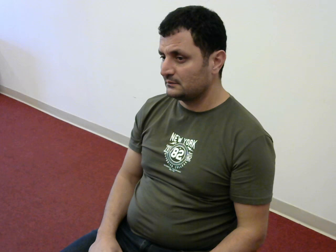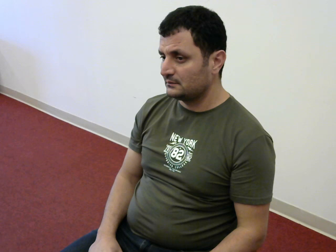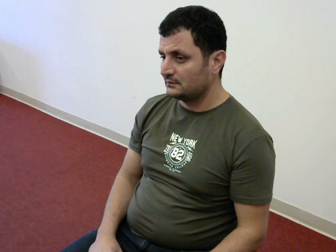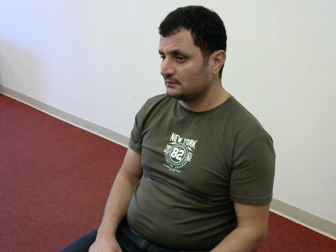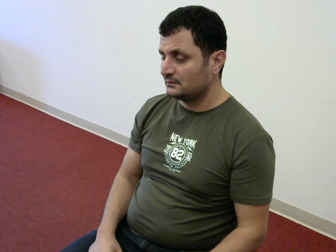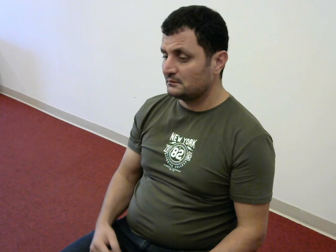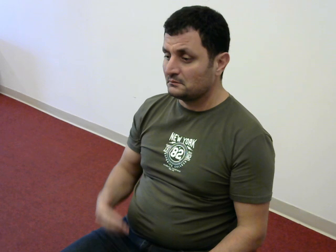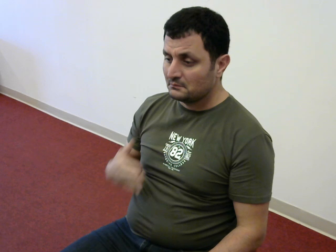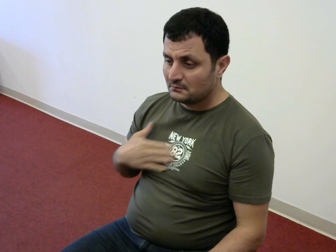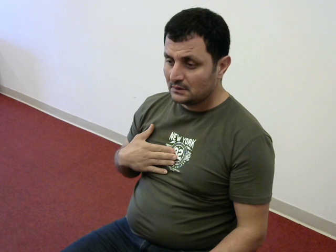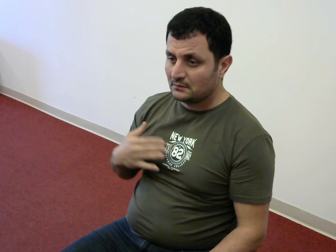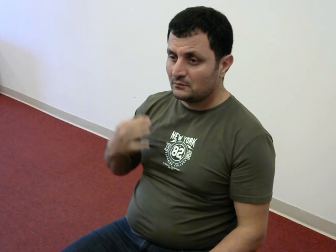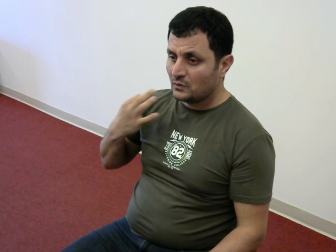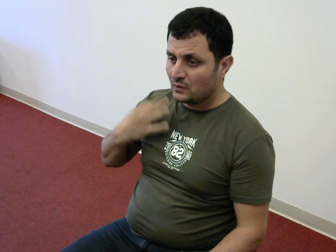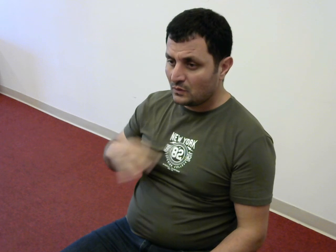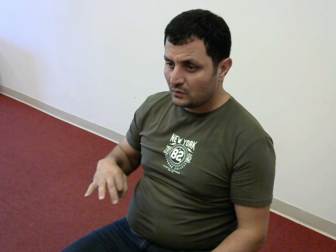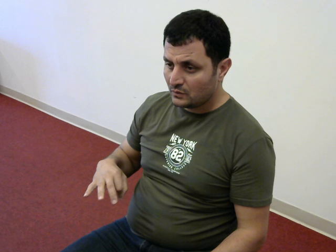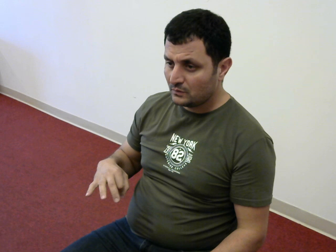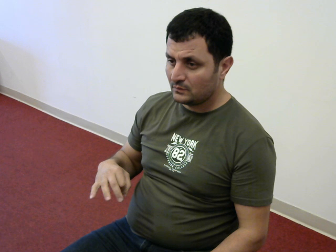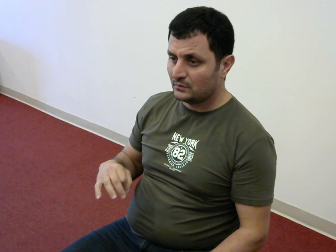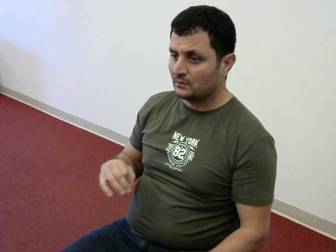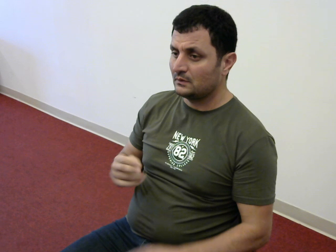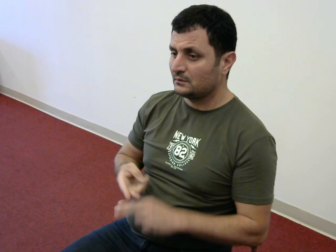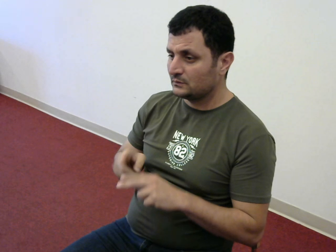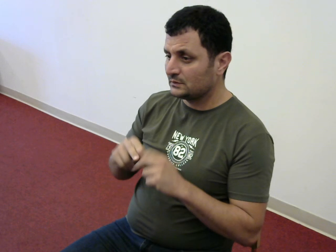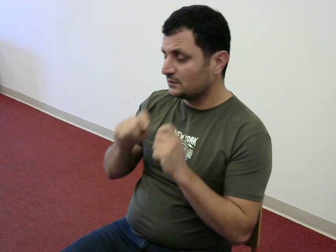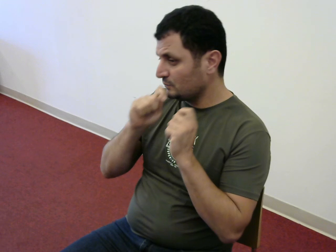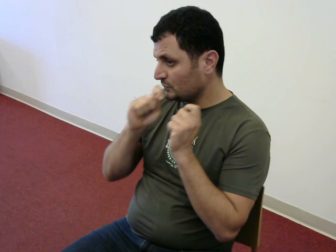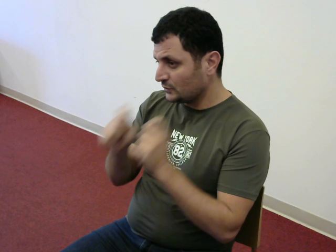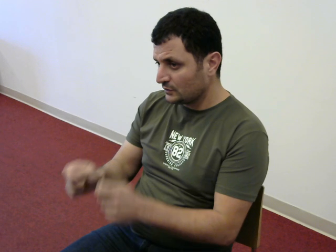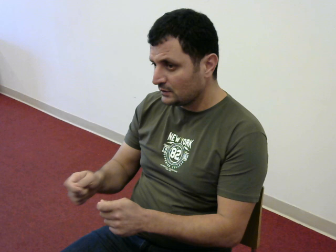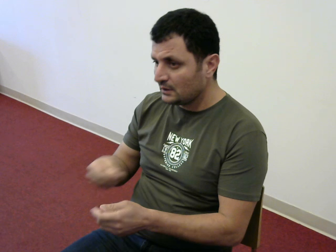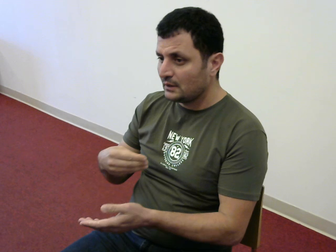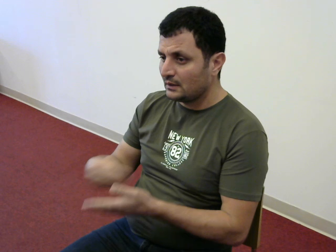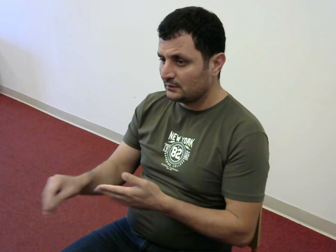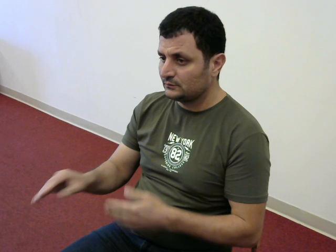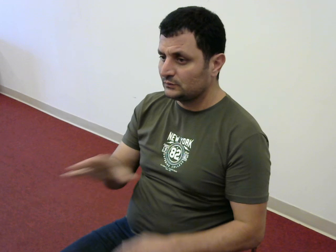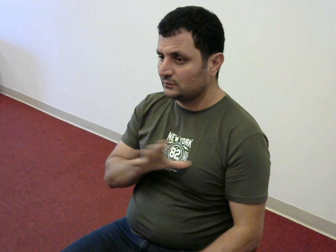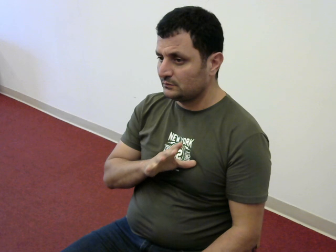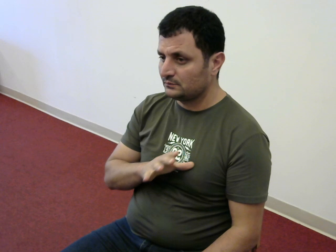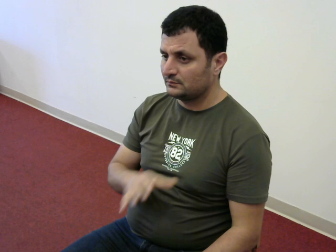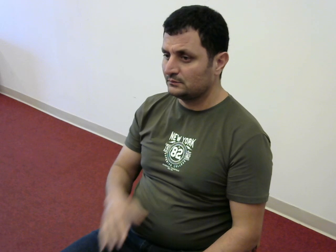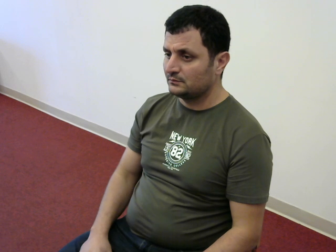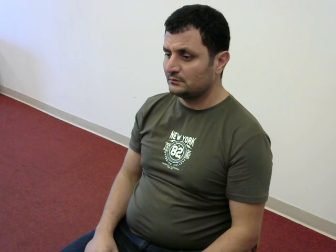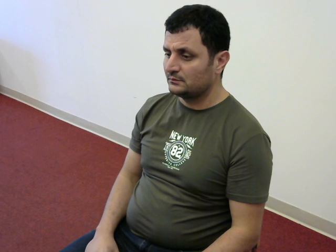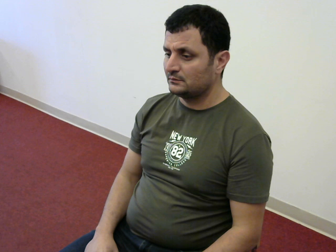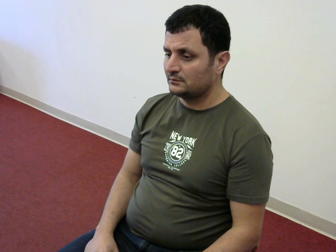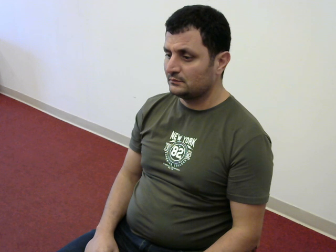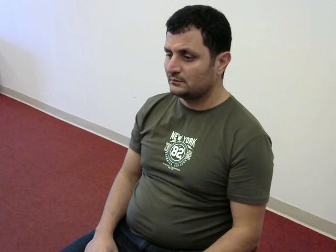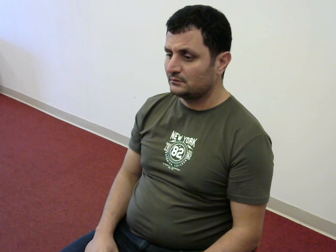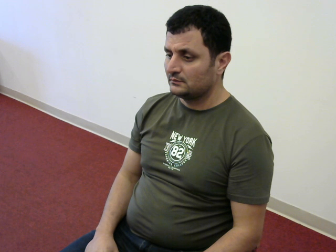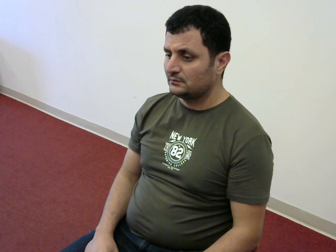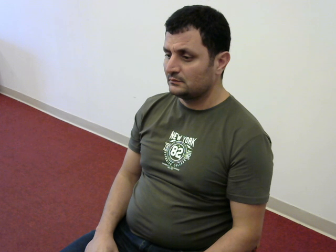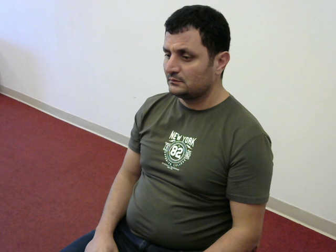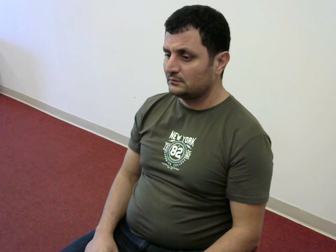Mən oğlum üçün hədiyyə almışam